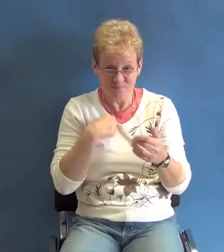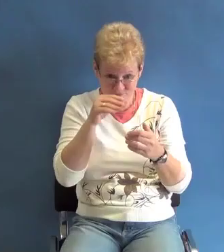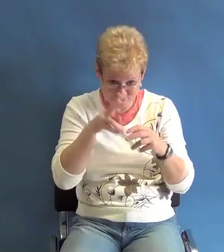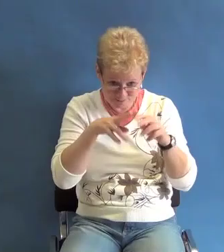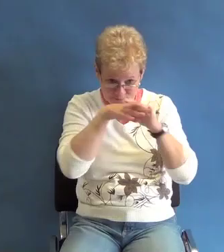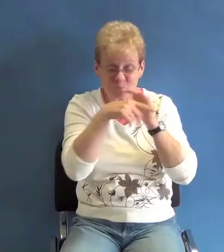Mówiłam ci.